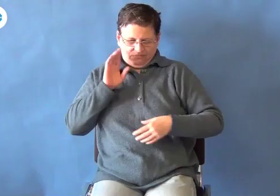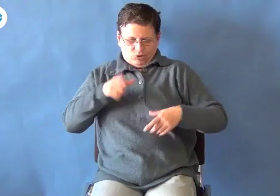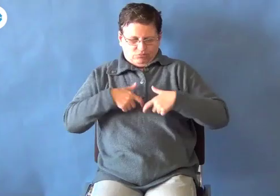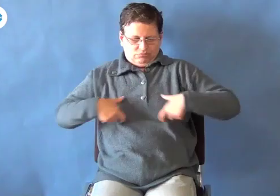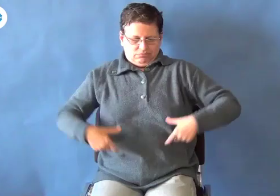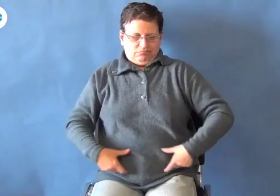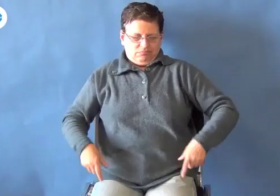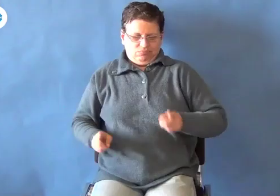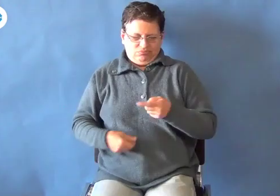Ja muszę mieć na sobie strój.